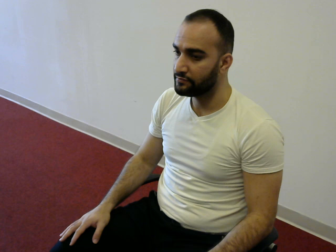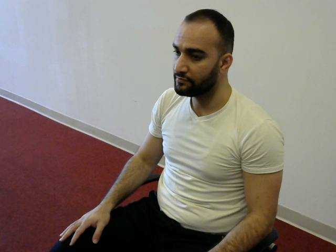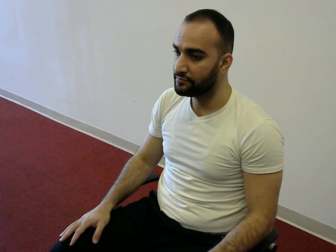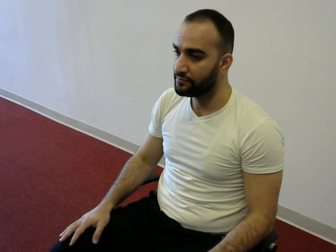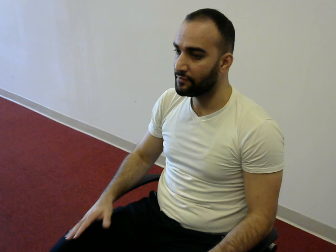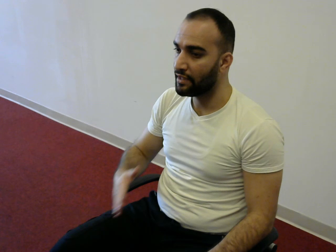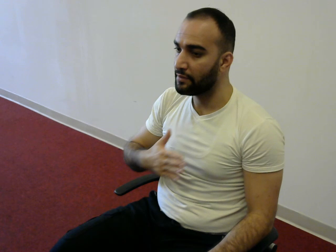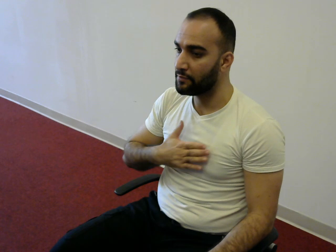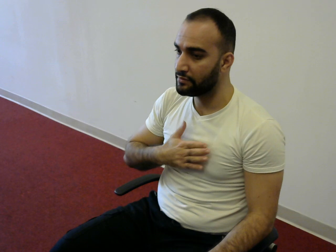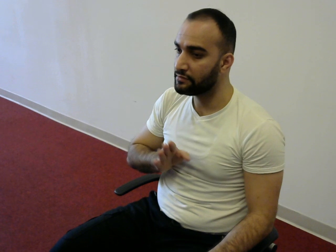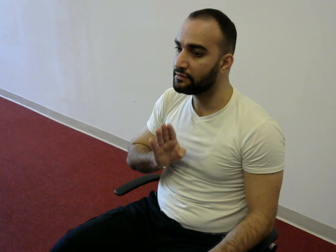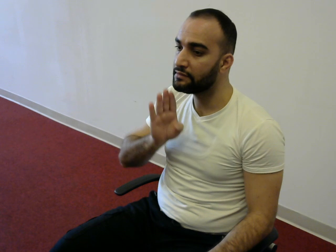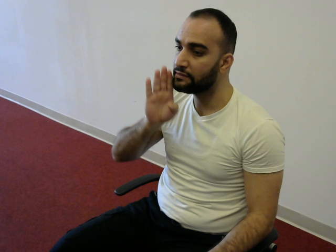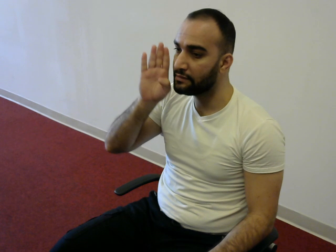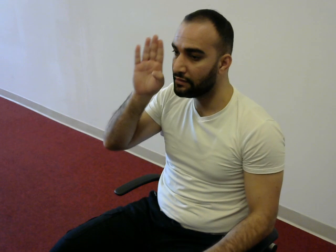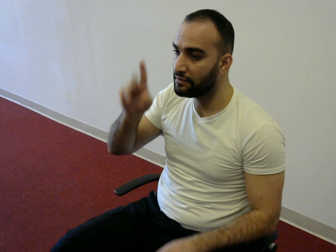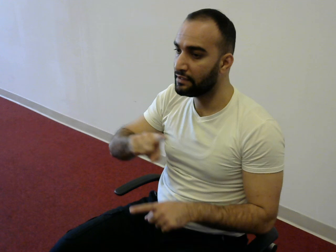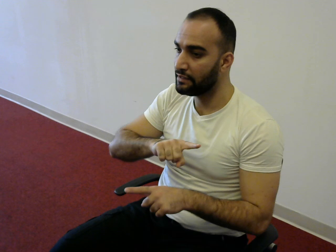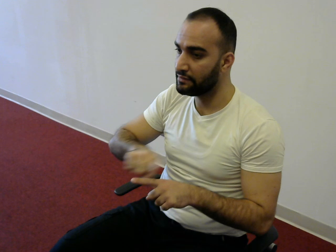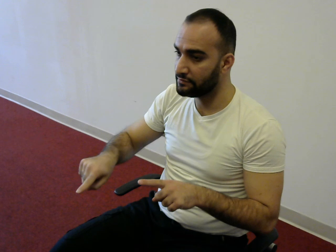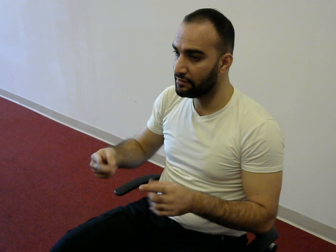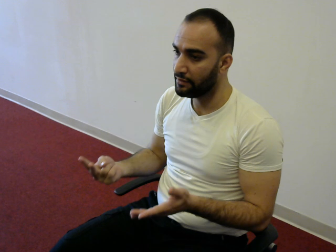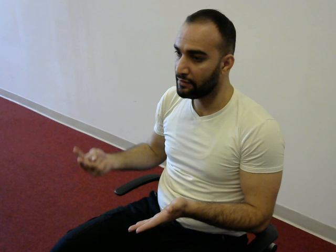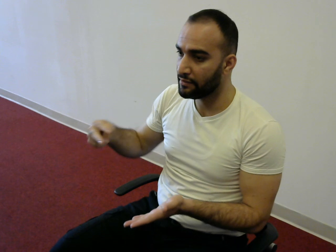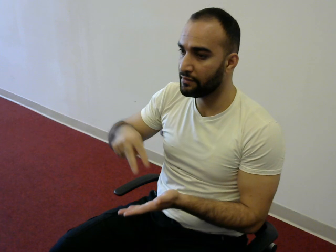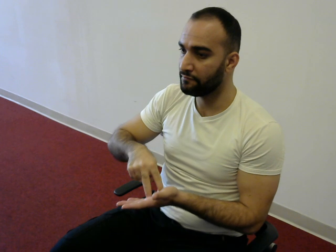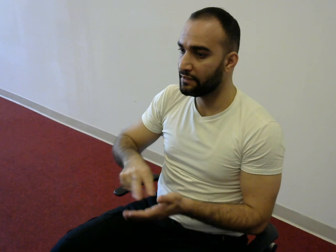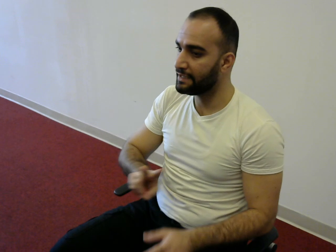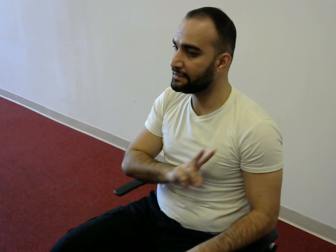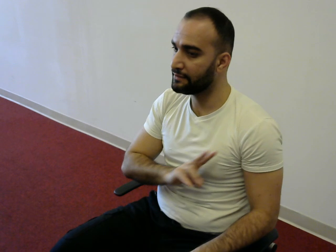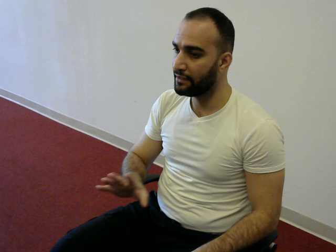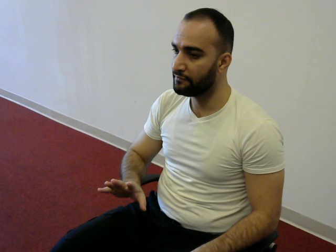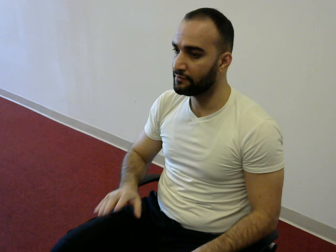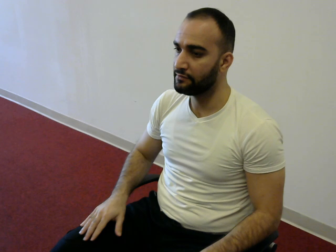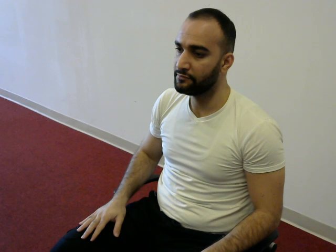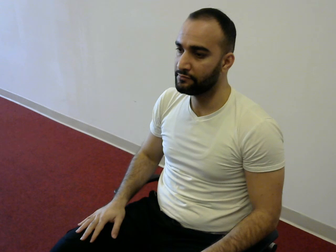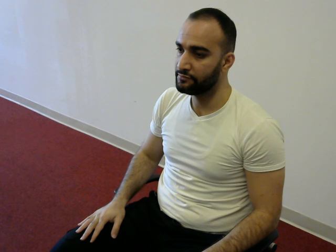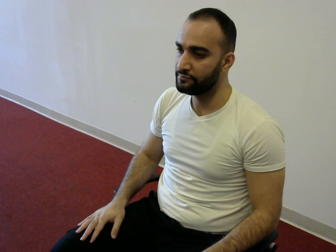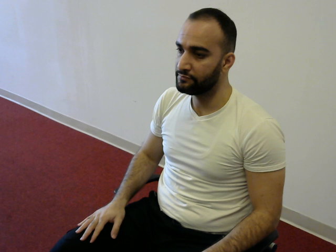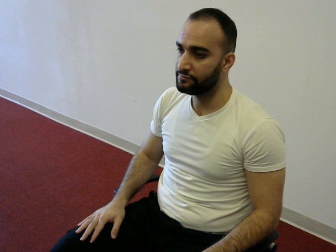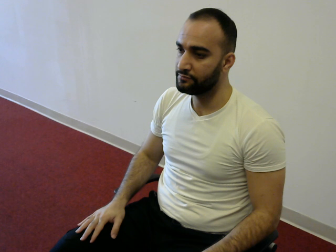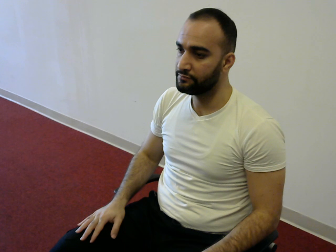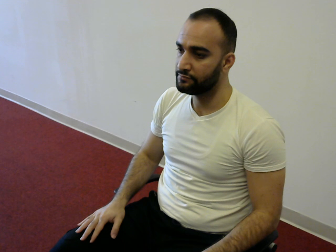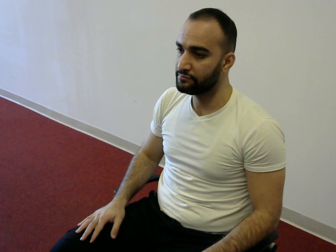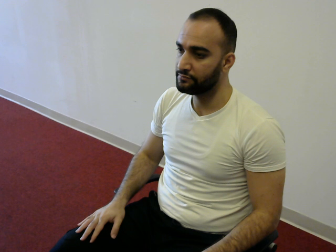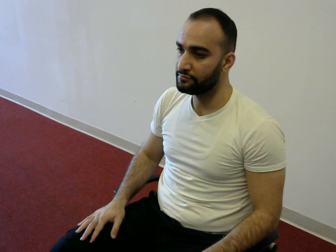Mən səhərlər tez durmağı sevmirəm